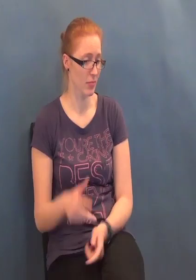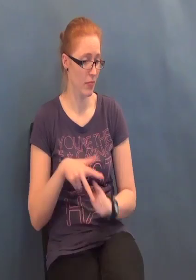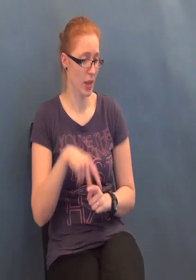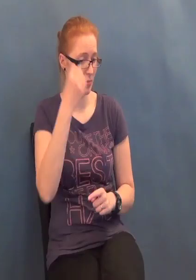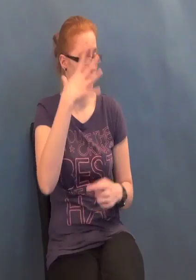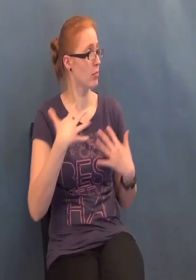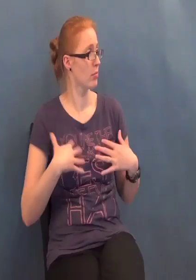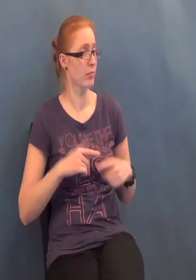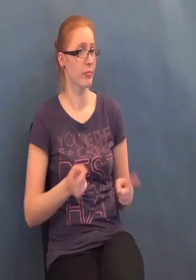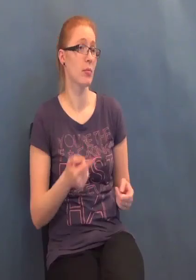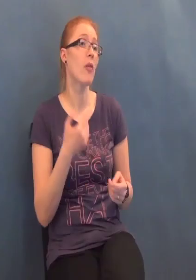Koń nie może korzystać z prysznica i wykąpać się.